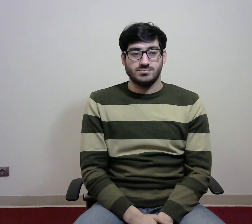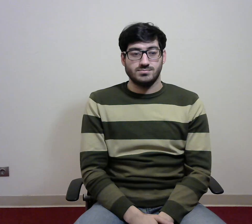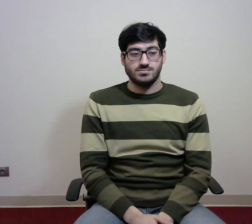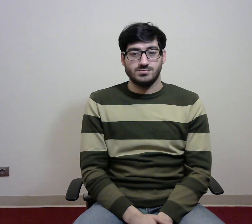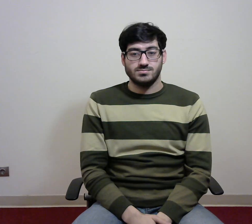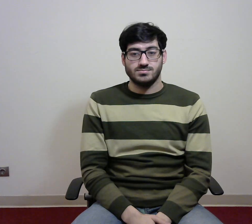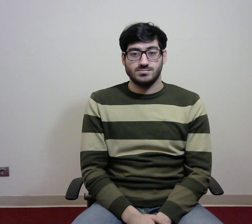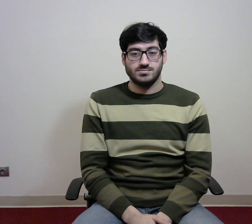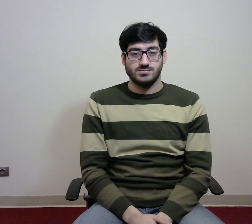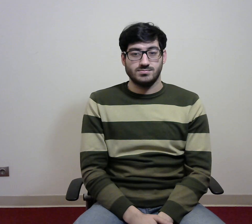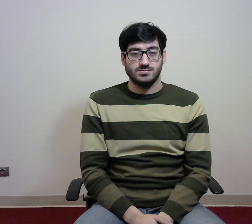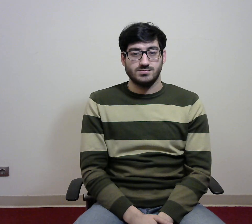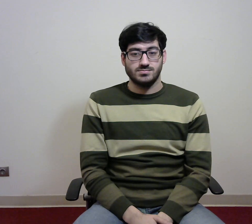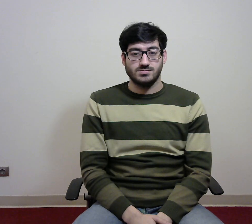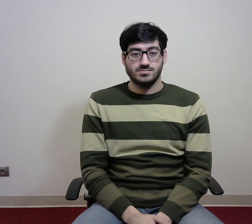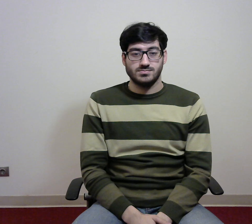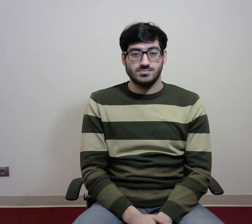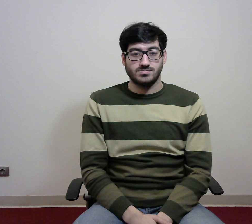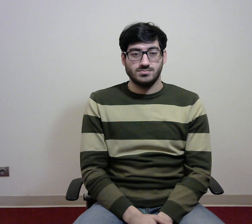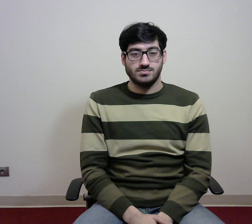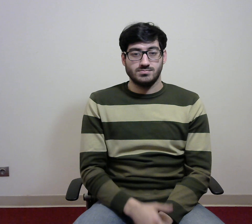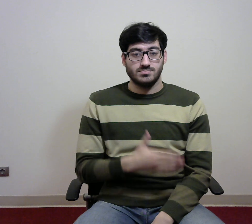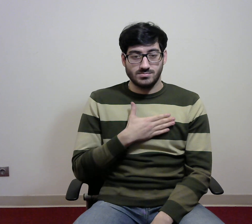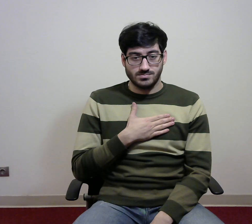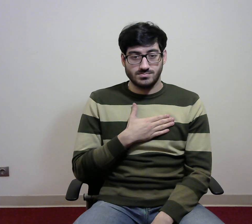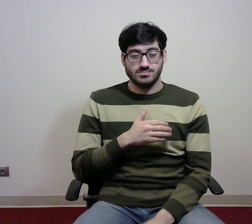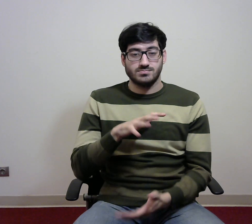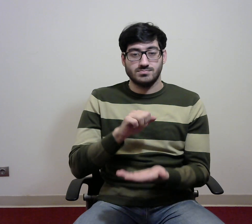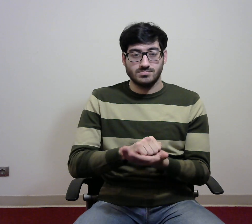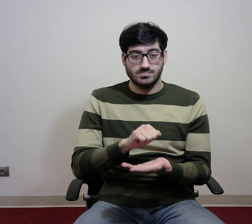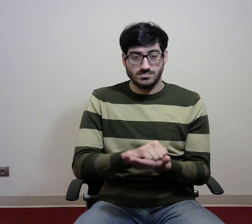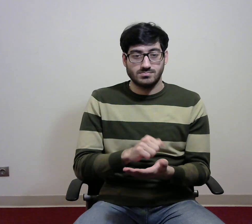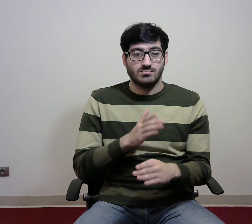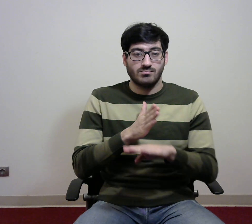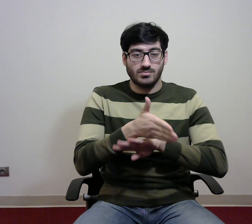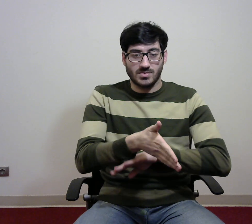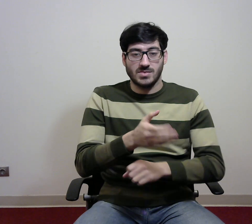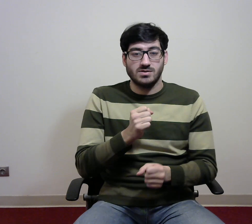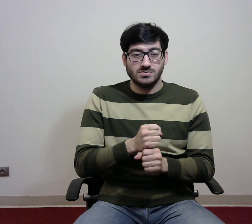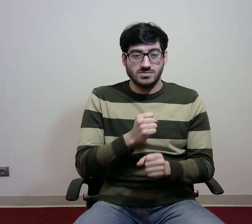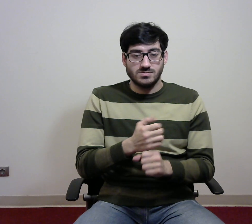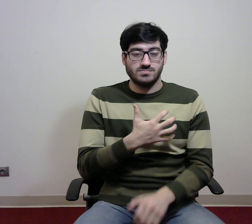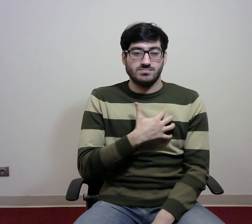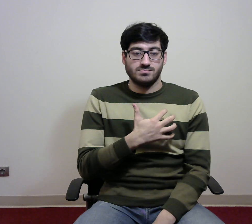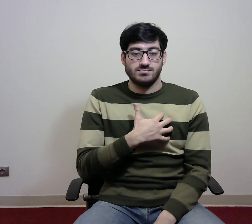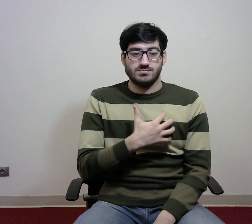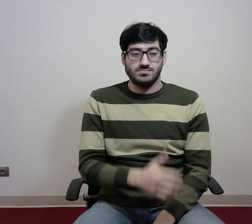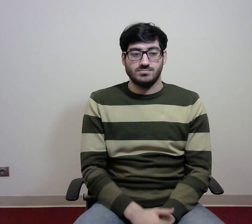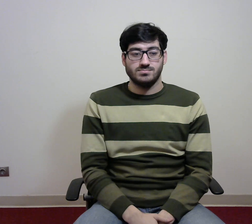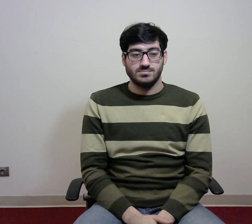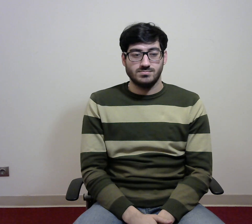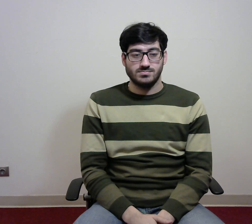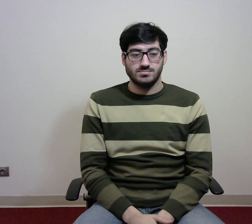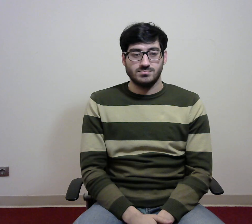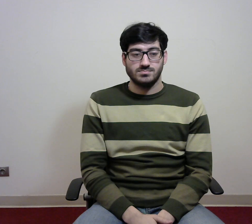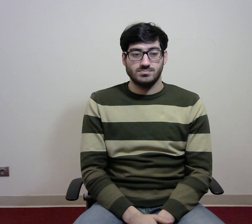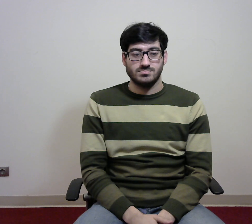Mən məşğulluğa müraciət etmək istəyirəm